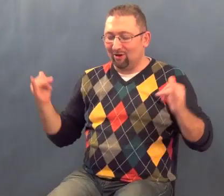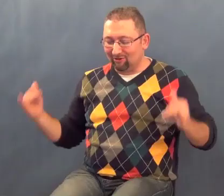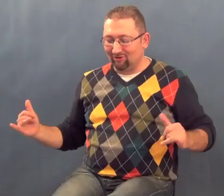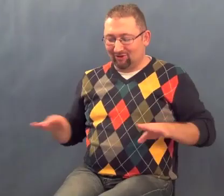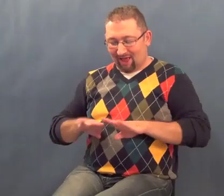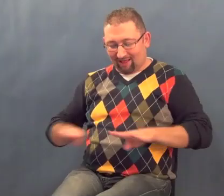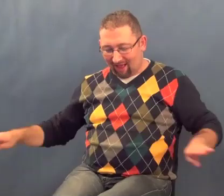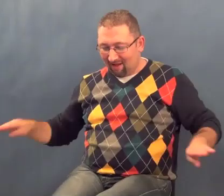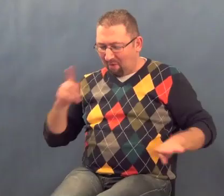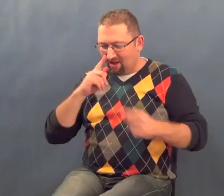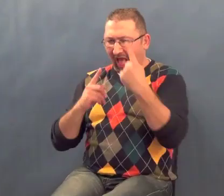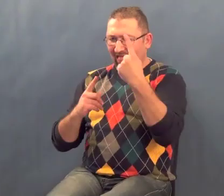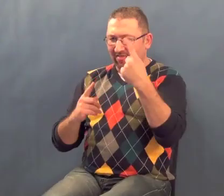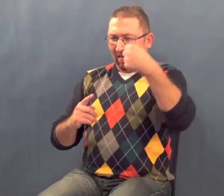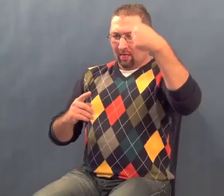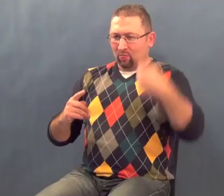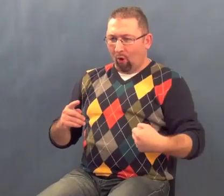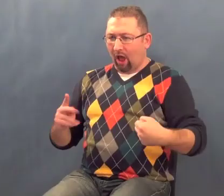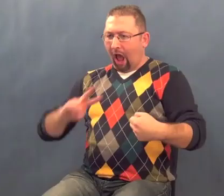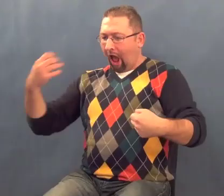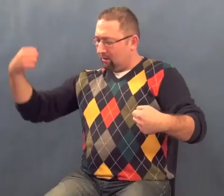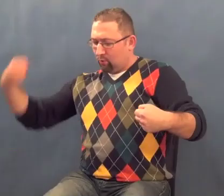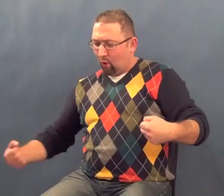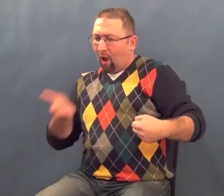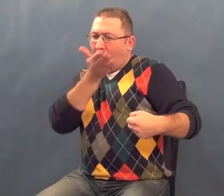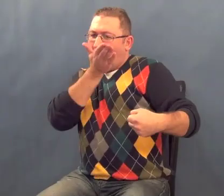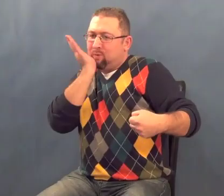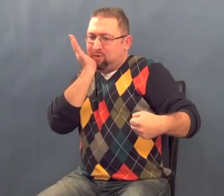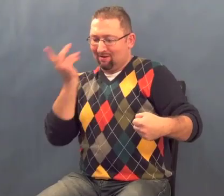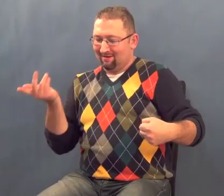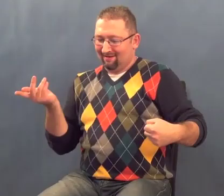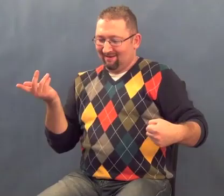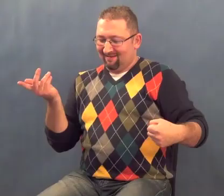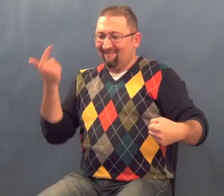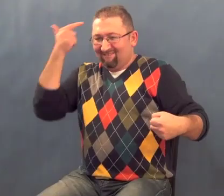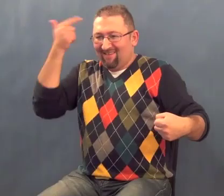Jest siedzenie, i widać, że jest tylko jedna noga, a drugiej nie ma.